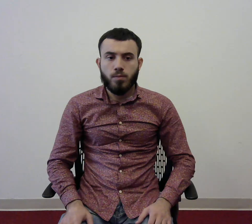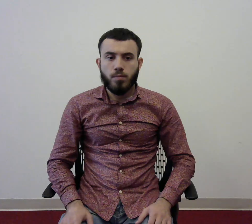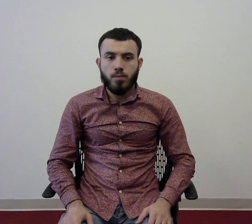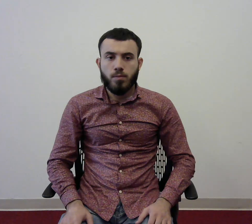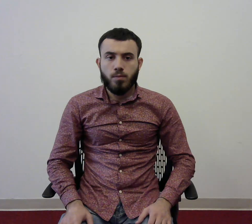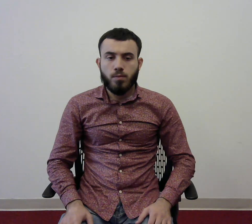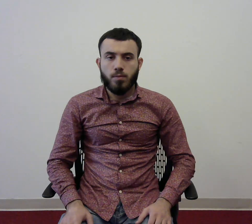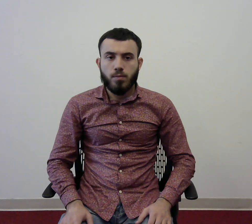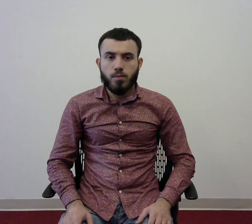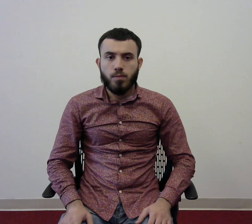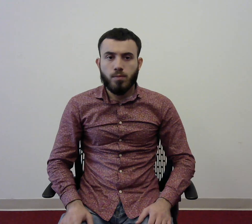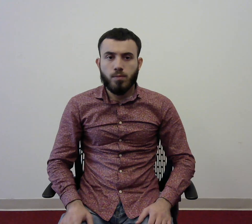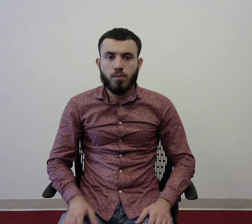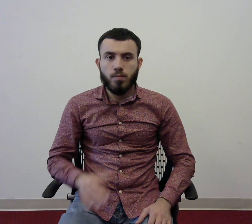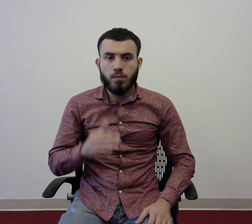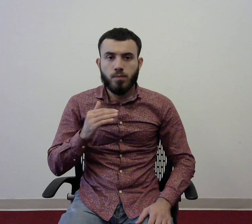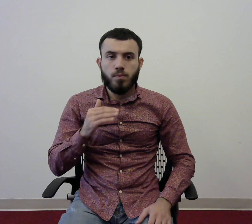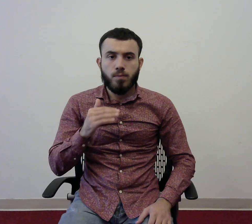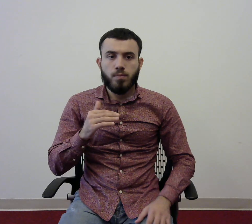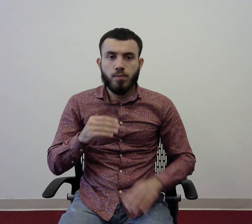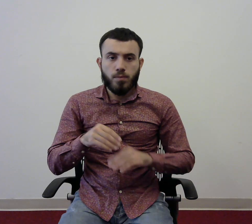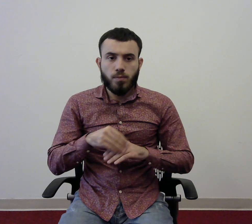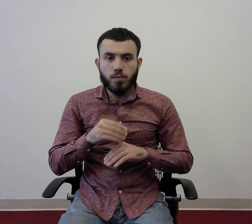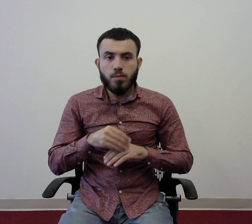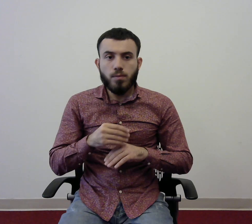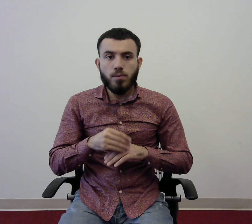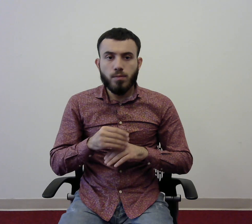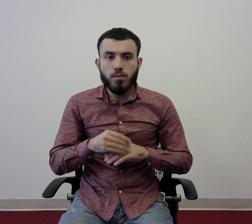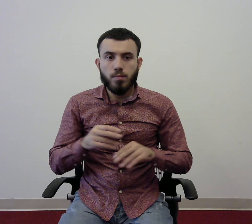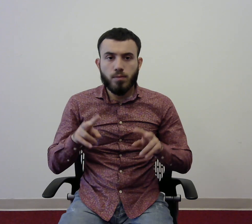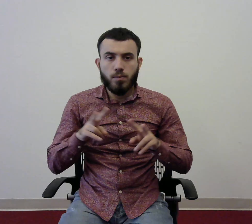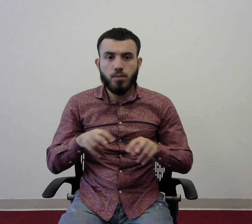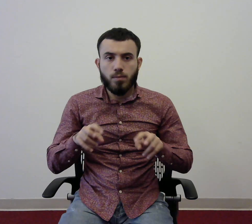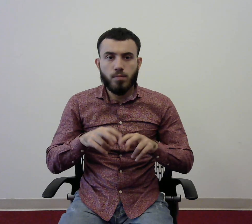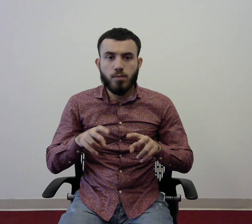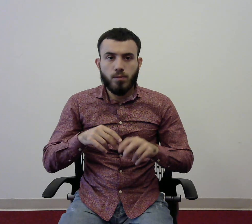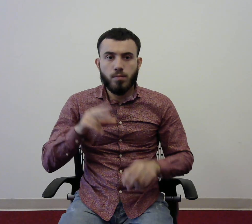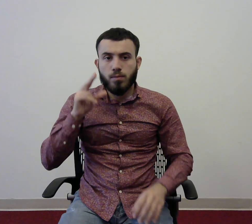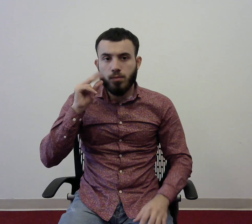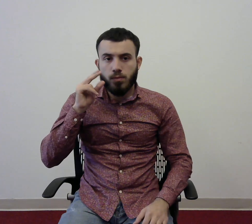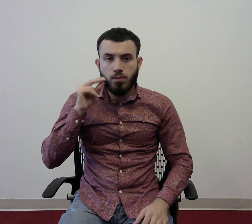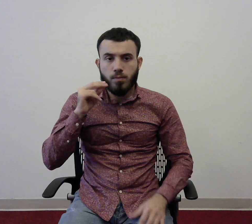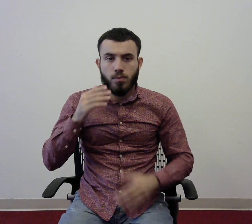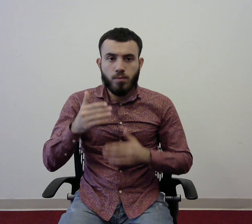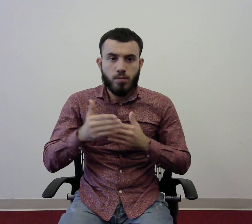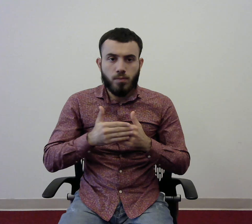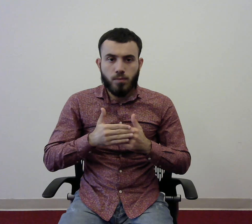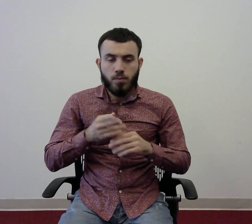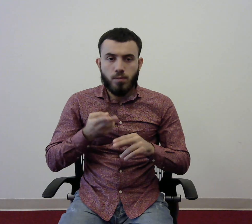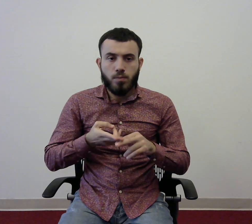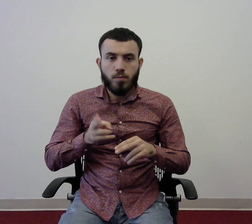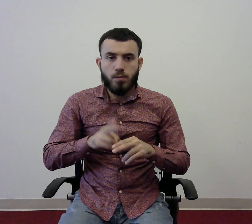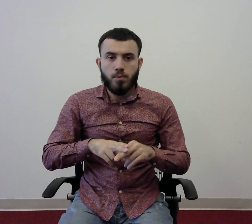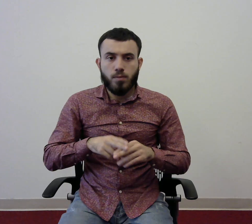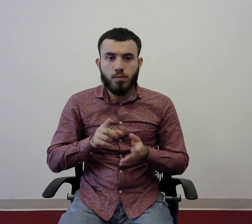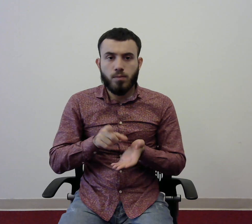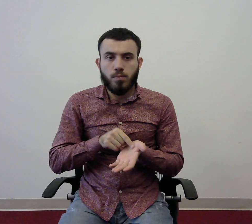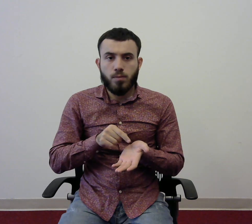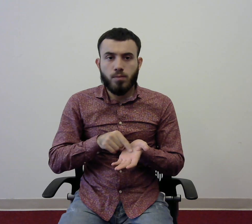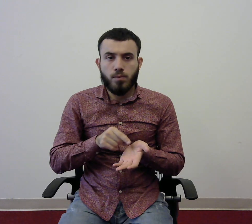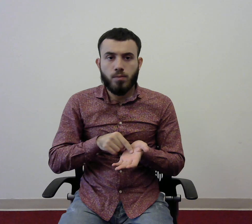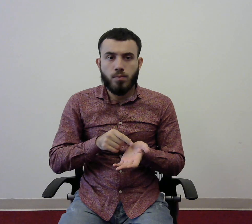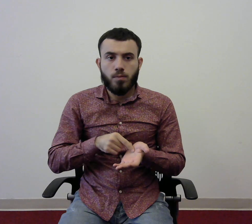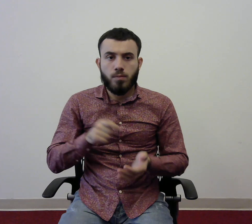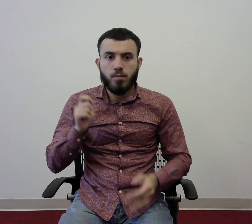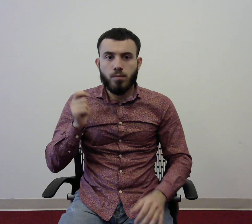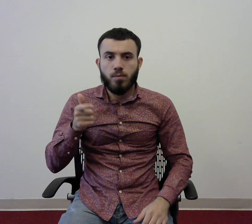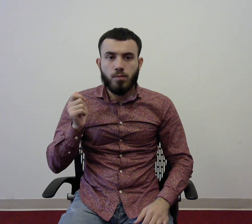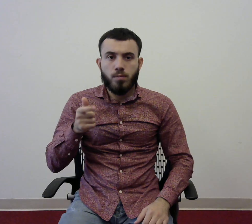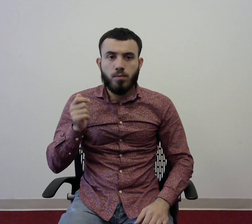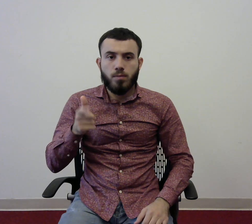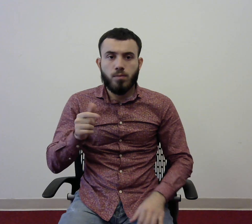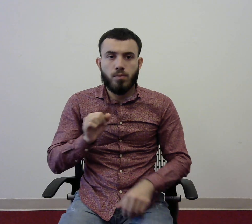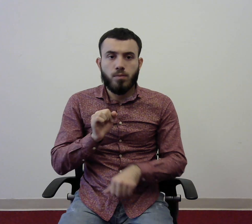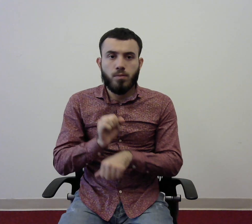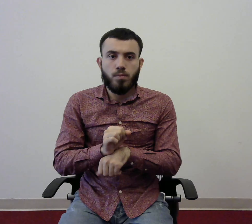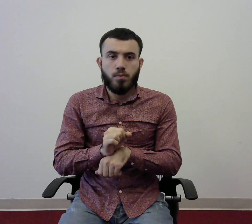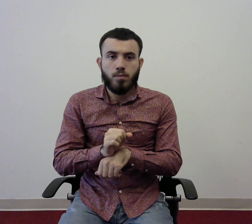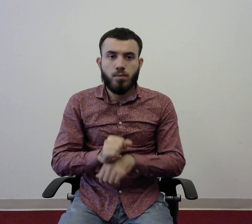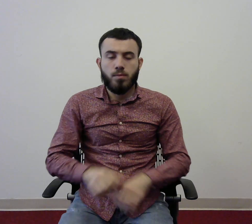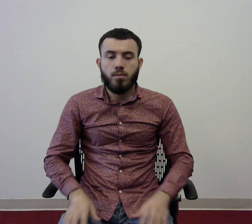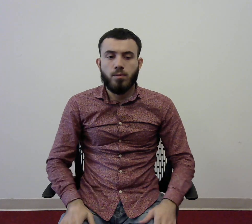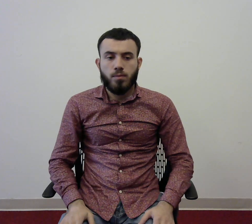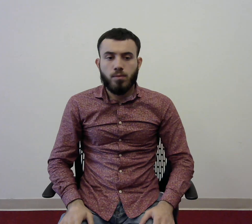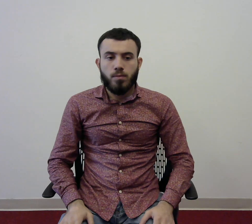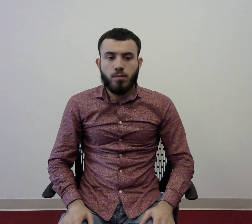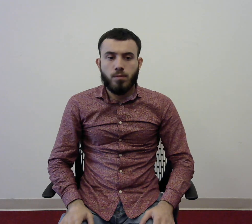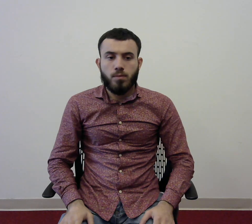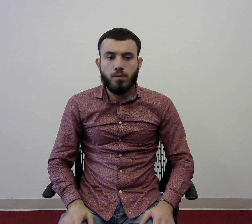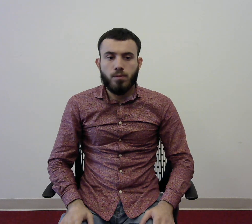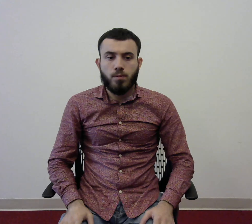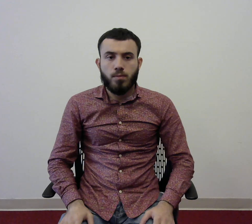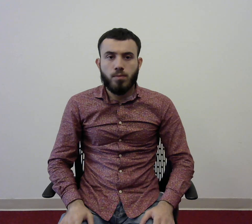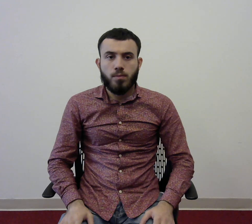Sizin həyat yoldaşınızın müayinə tarixi çatdığı üçün pensiya ödənişi dayanıb